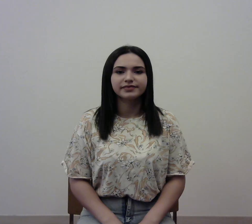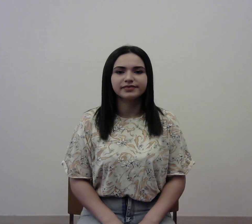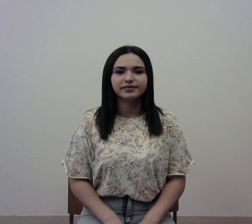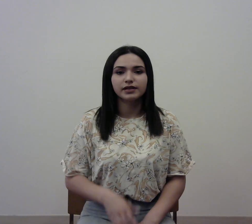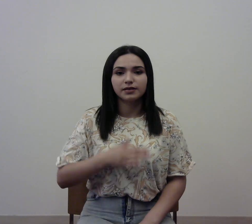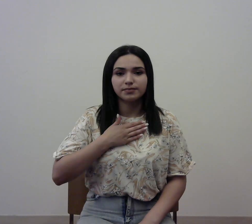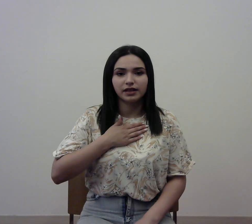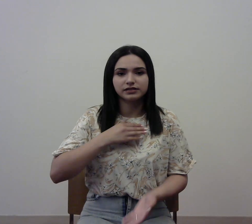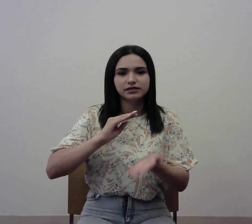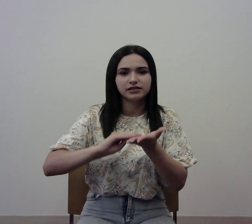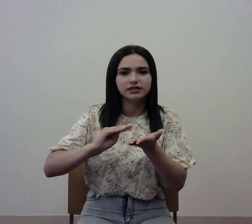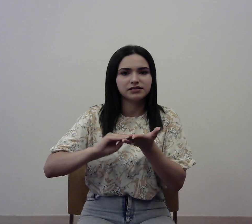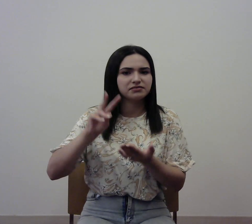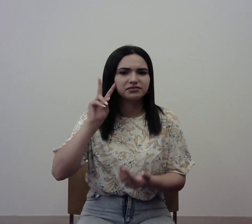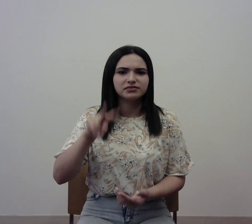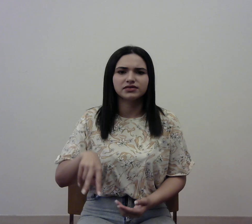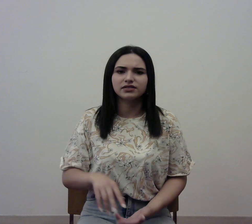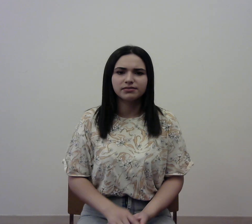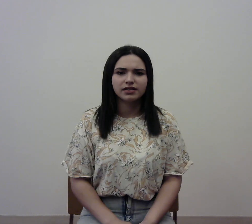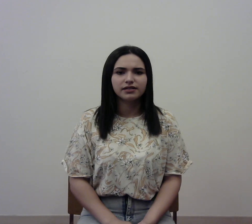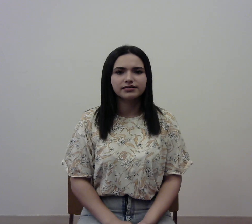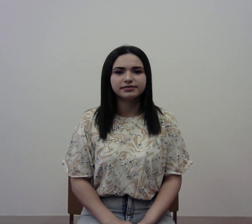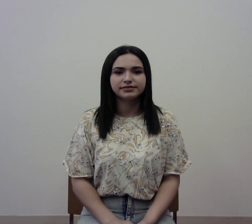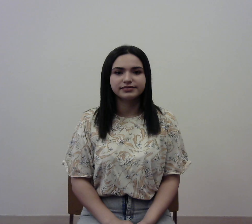Mən yaza bilmirəm